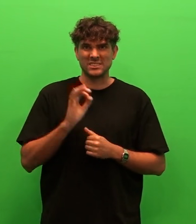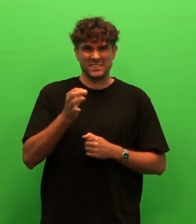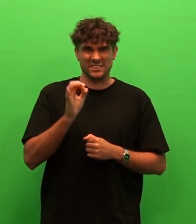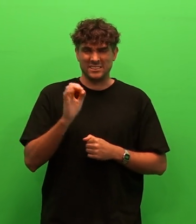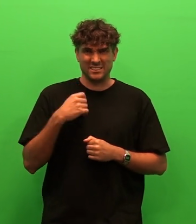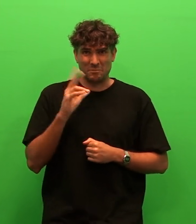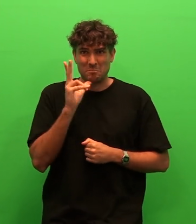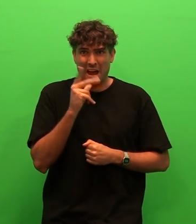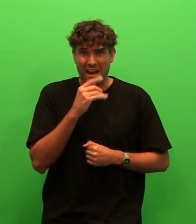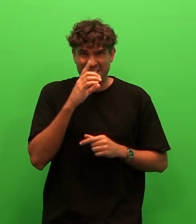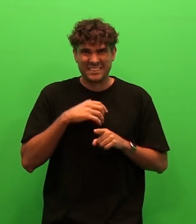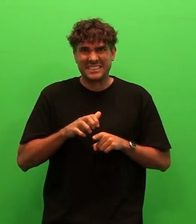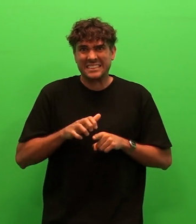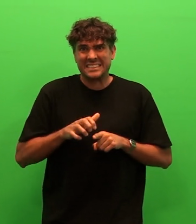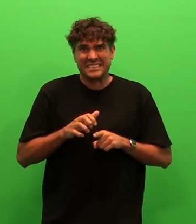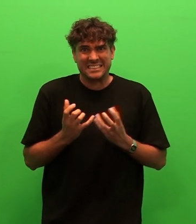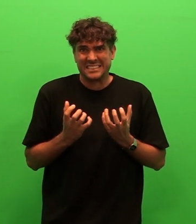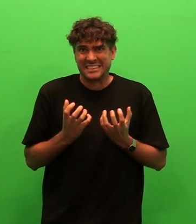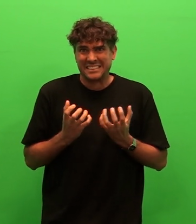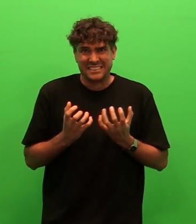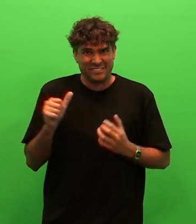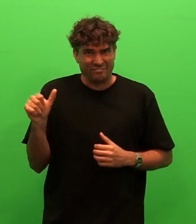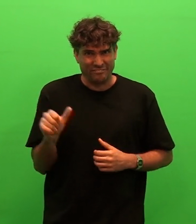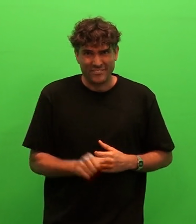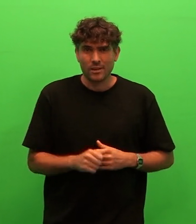Sí, em fa mal i em pica molt el penis, m'escou tot el dia.